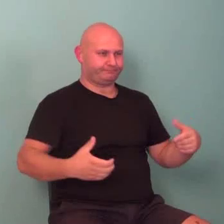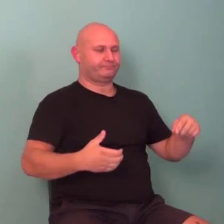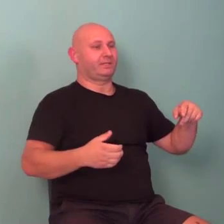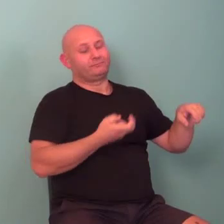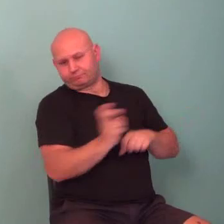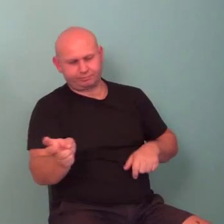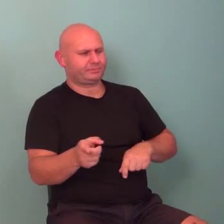Wyrzucił go.